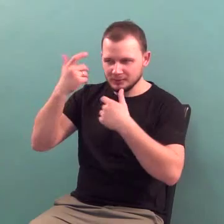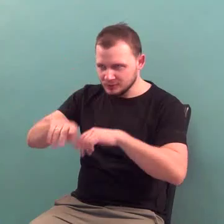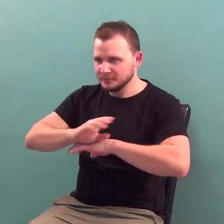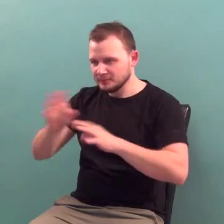Już.